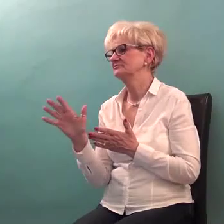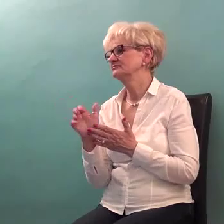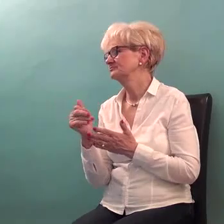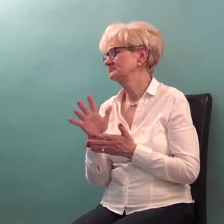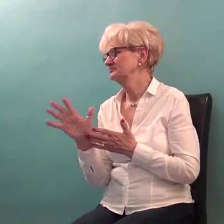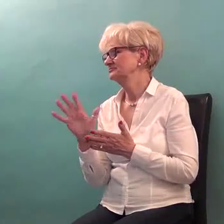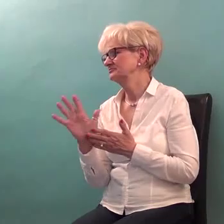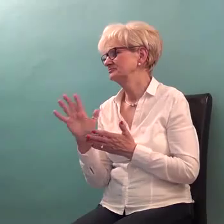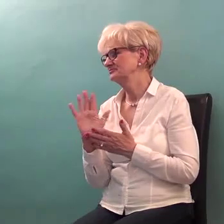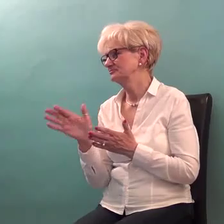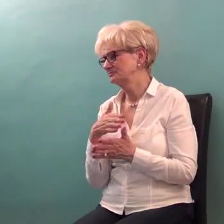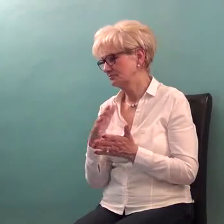Najpierw piętnastego sprzątam.